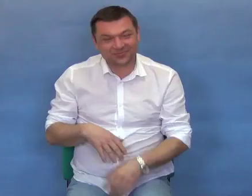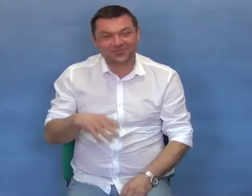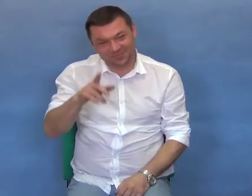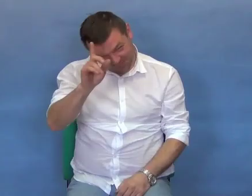Poczekaj.